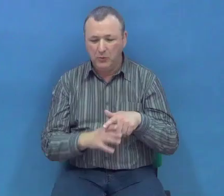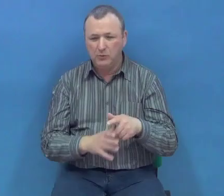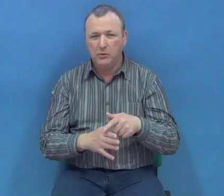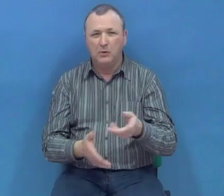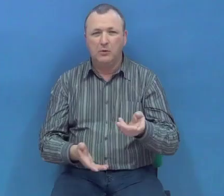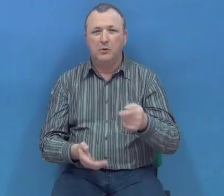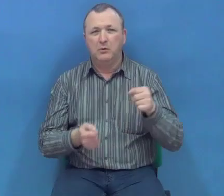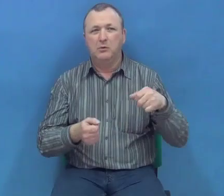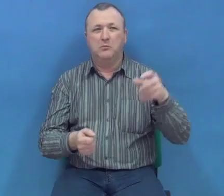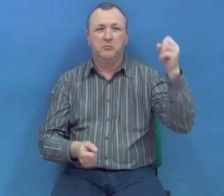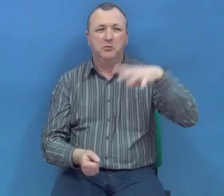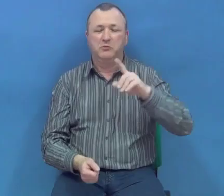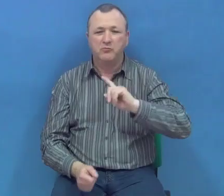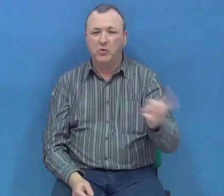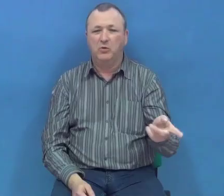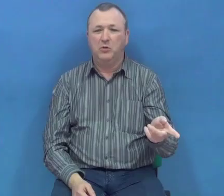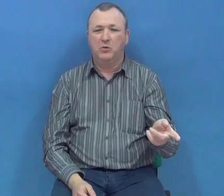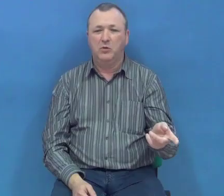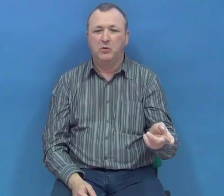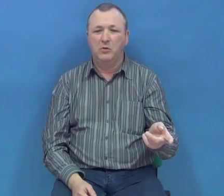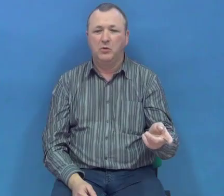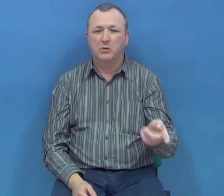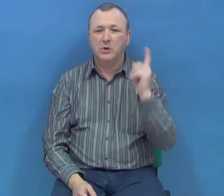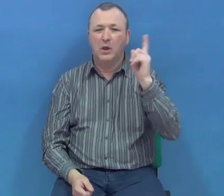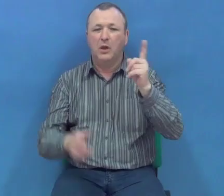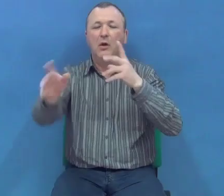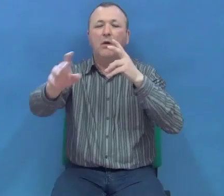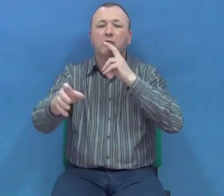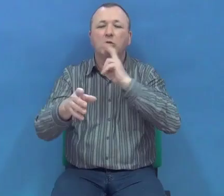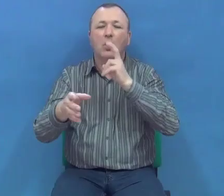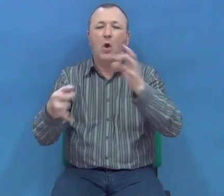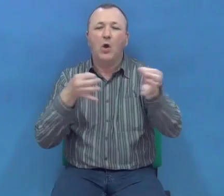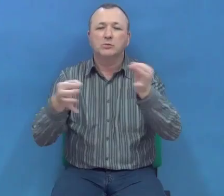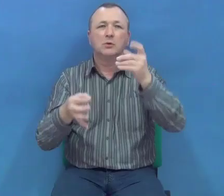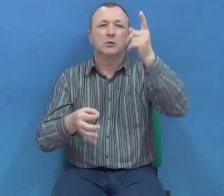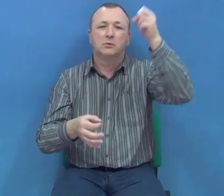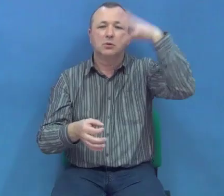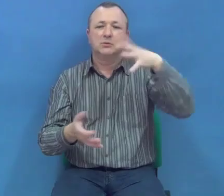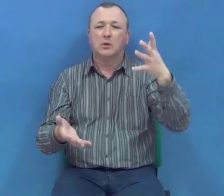Nie wolno konia myć pod prysznicem, może trzeba wodę oszczędzać i dlatego jest zakaz.